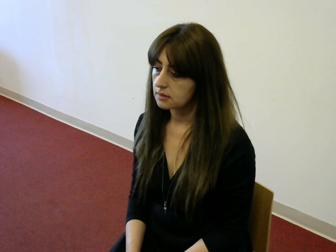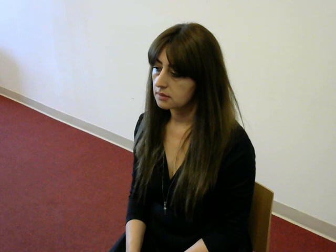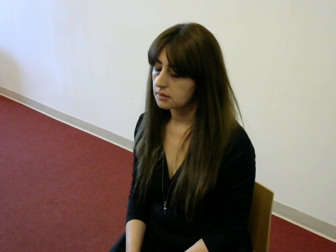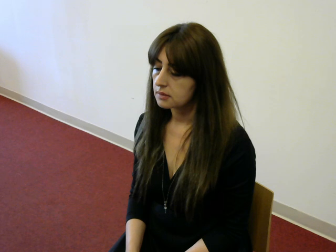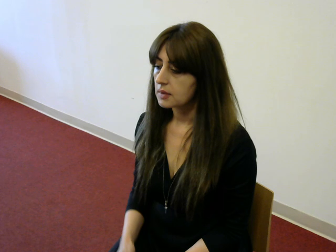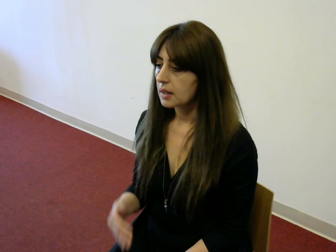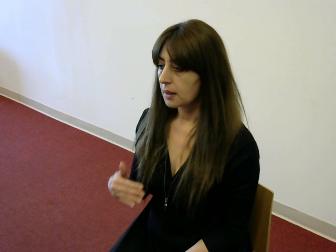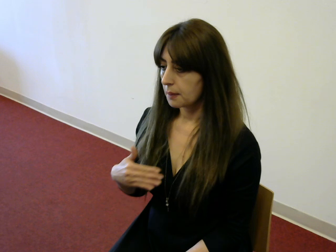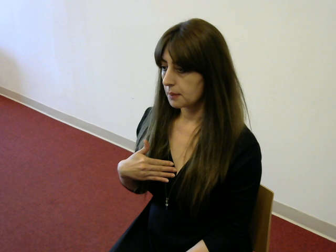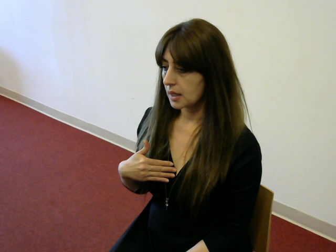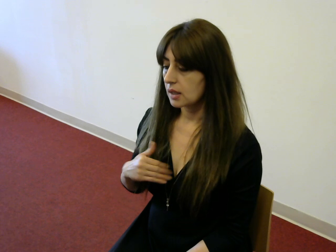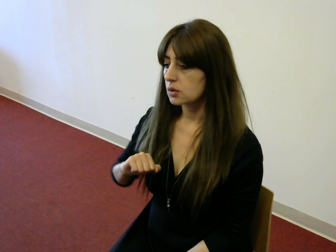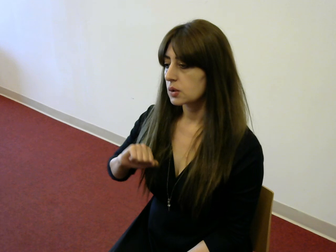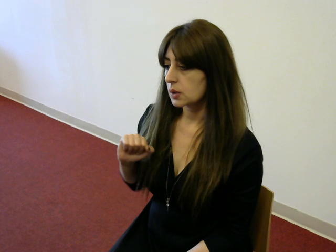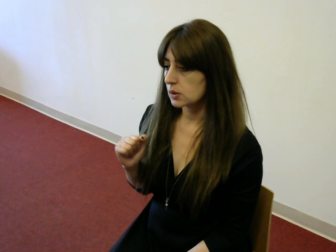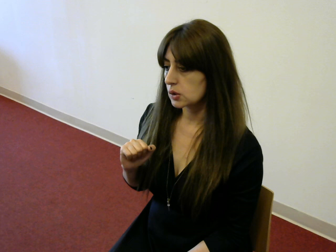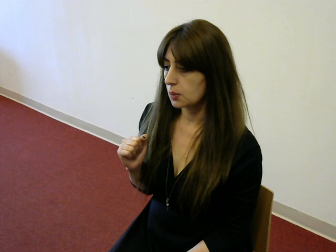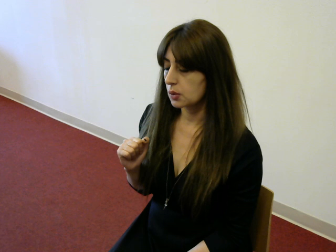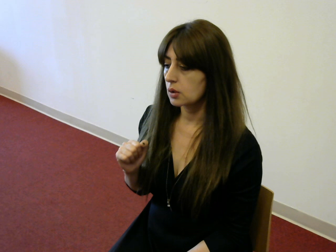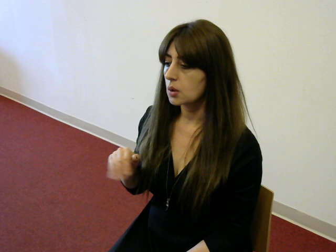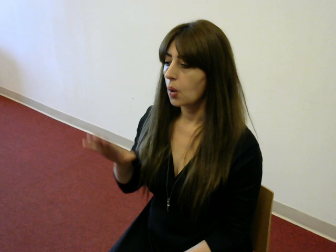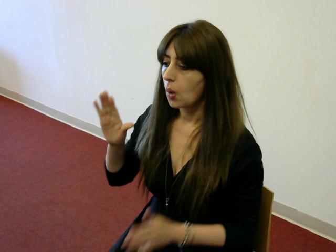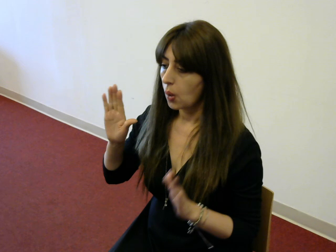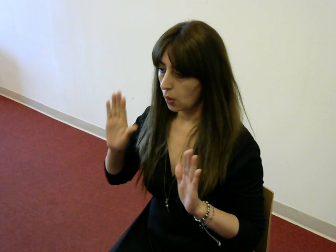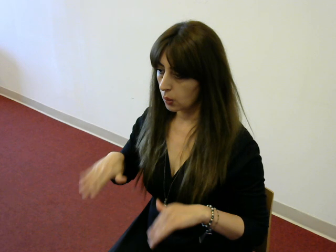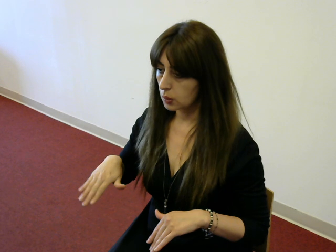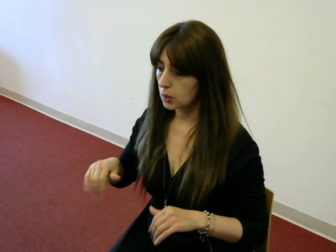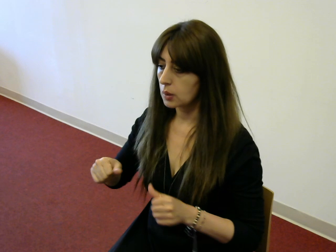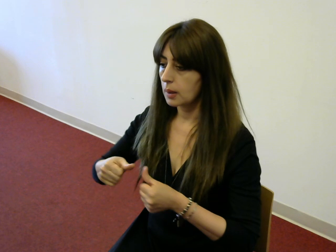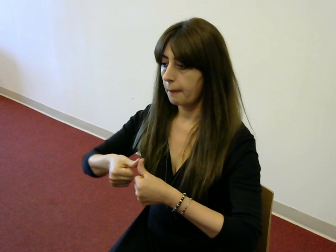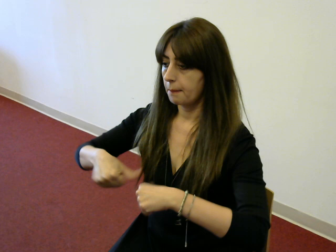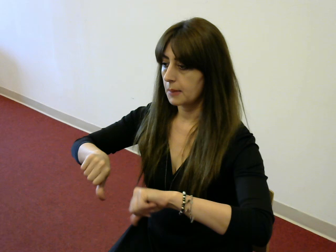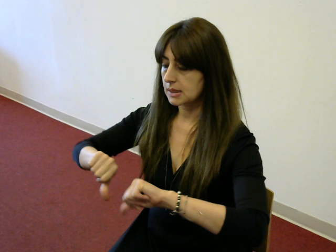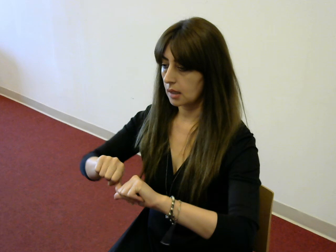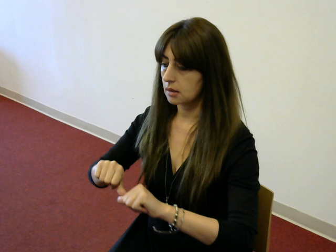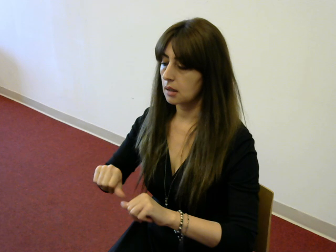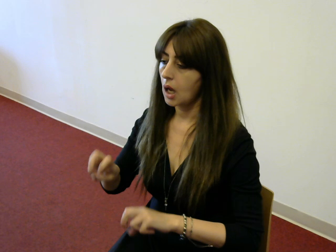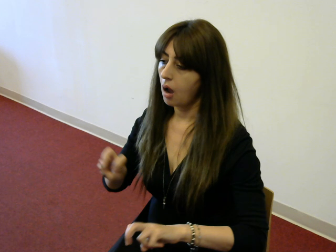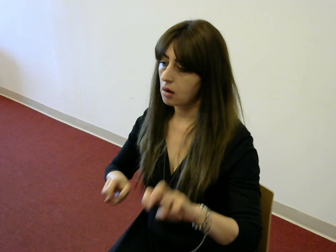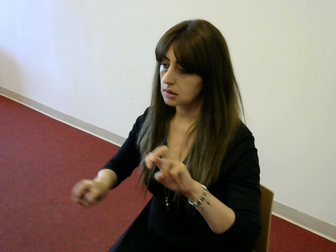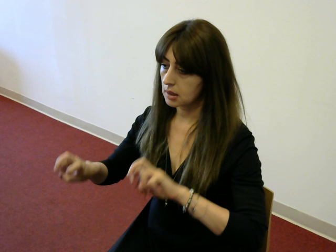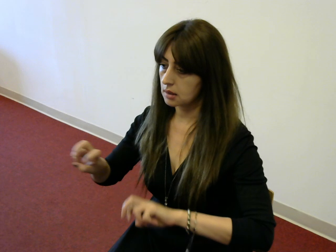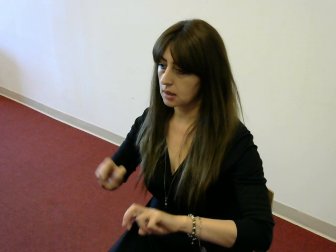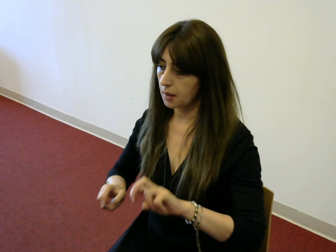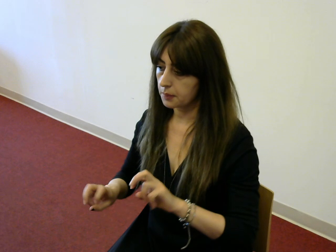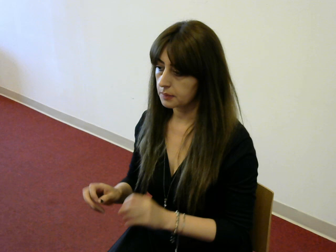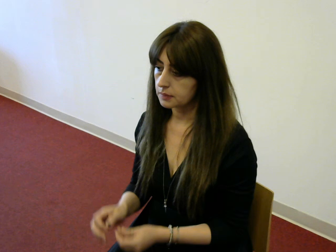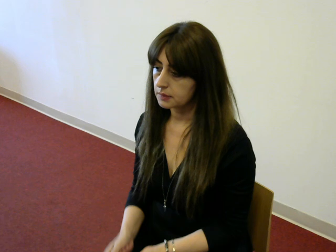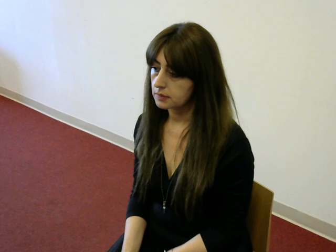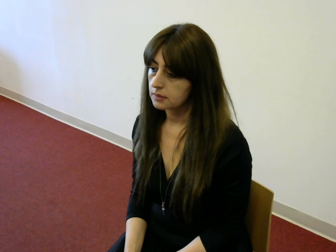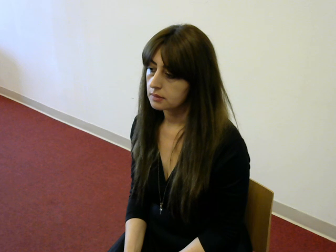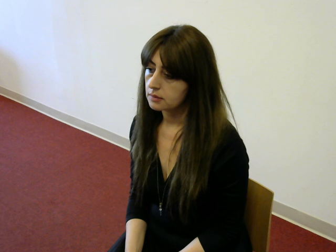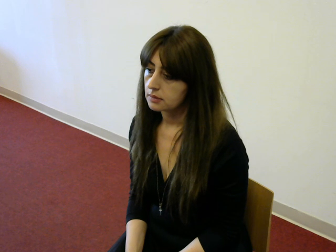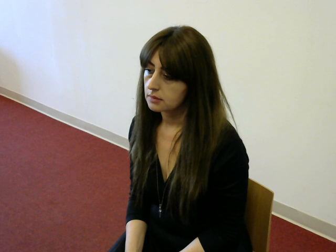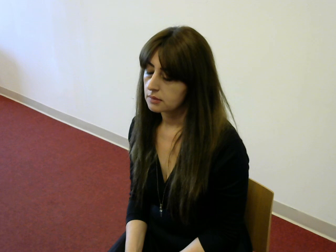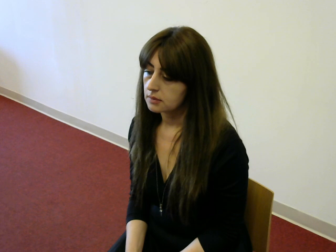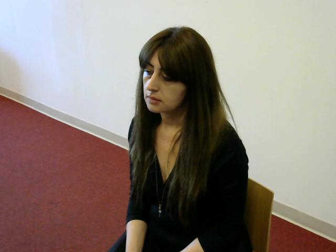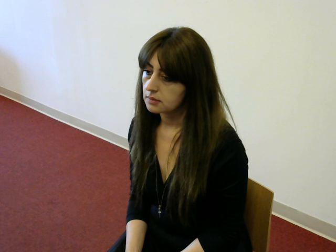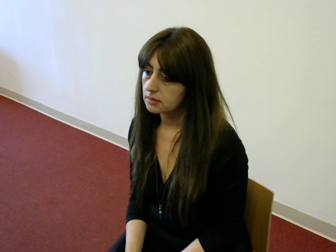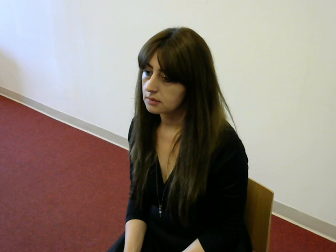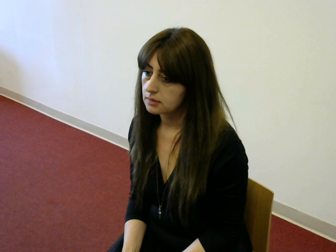Mən dostlarımın olduğu masanı axtarıram